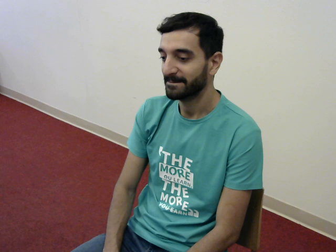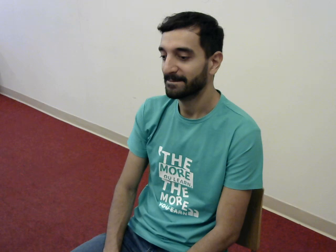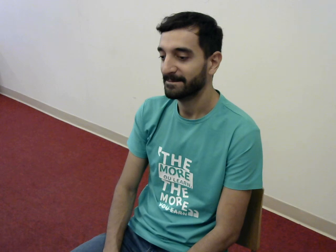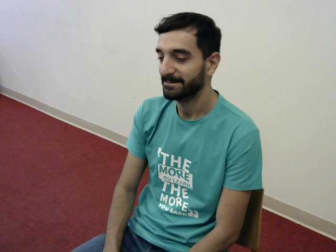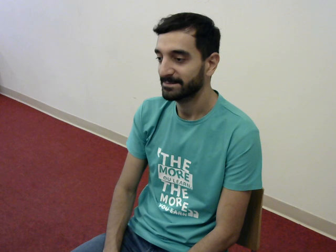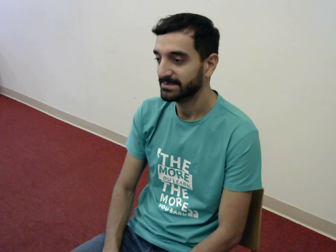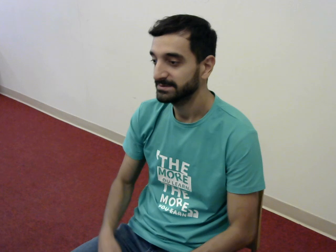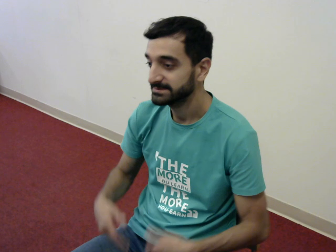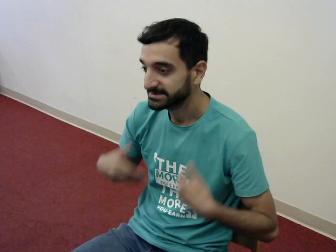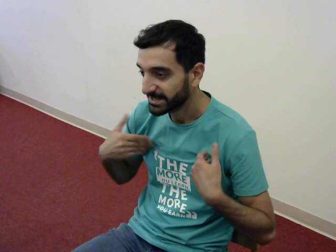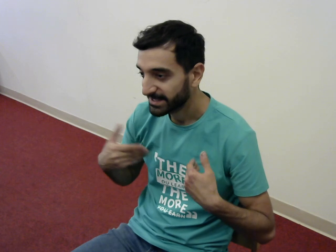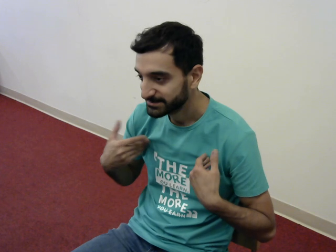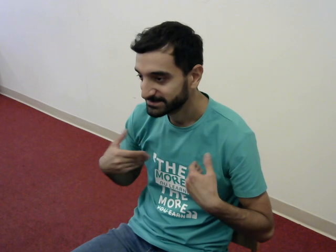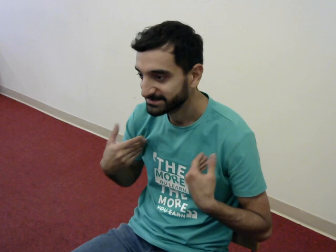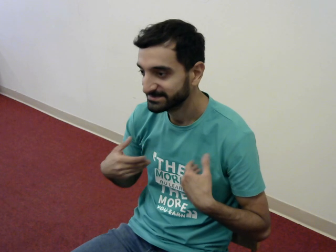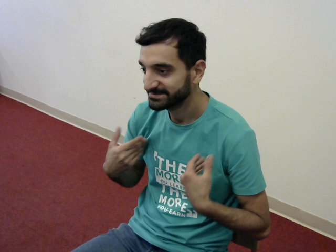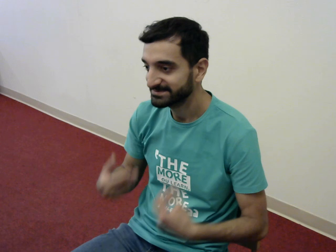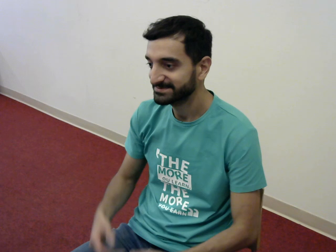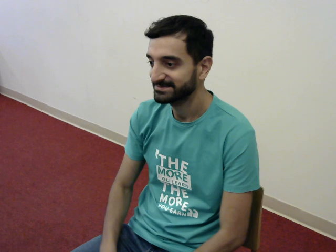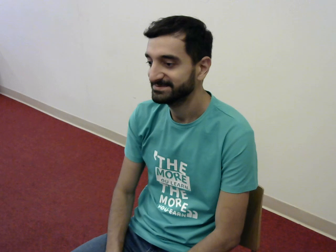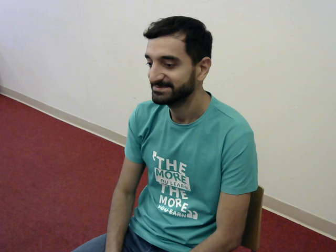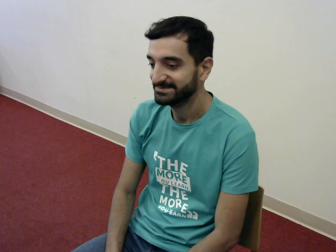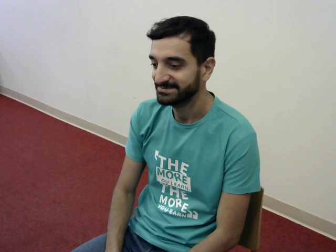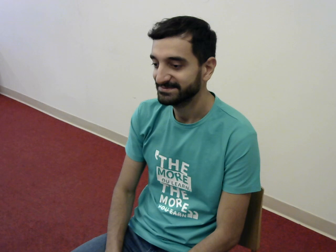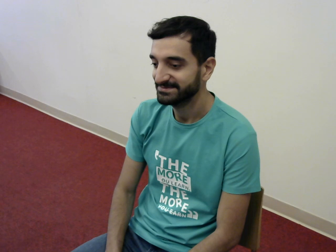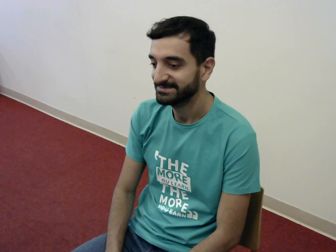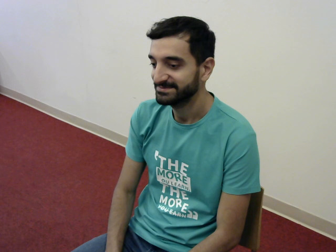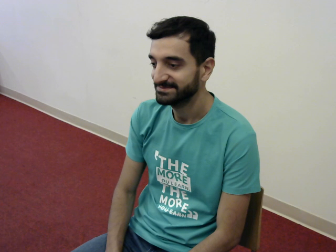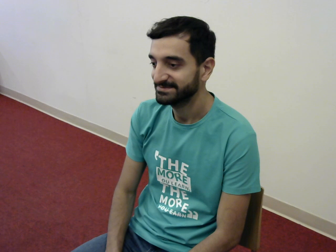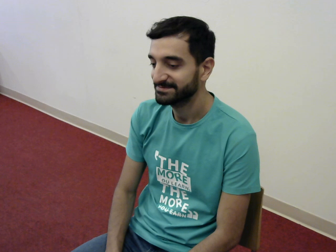Salam